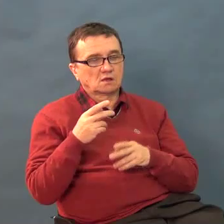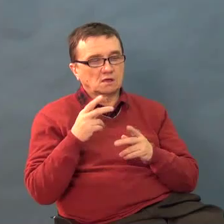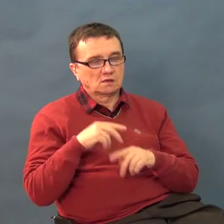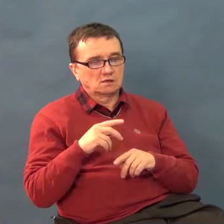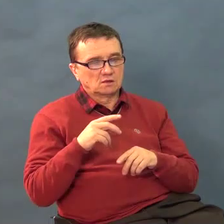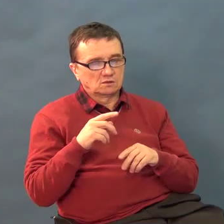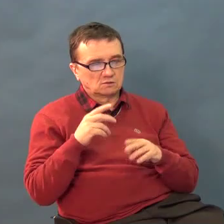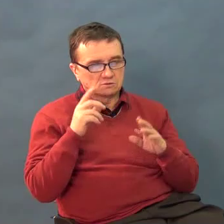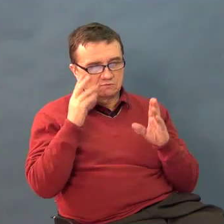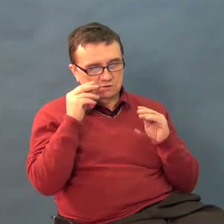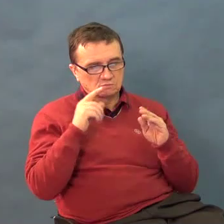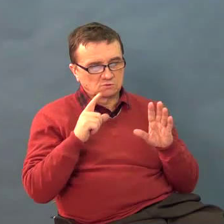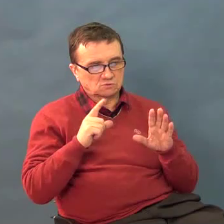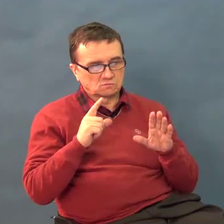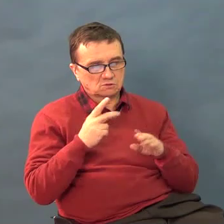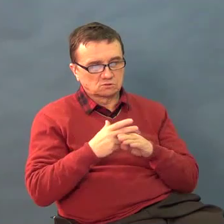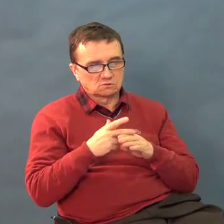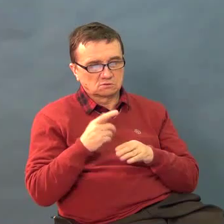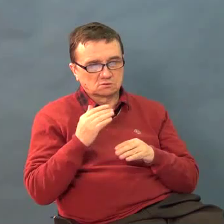Następnie wieczorem od siódmej trzydzieści.